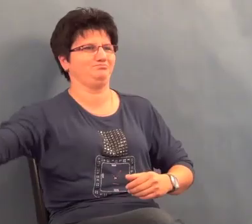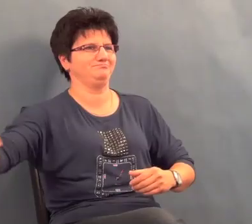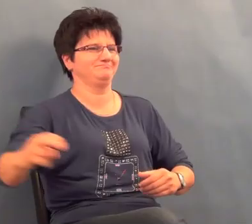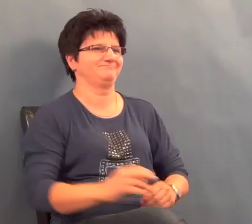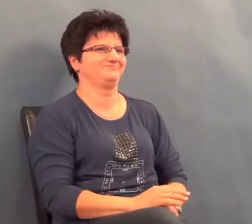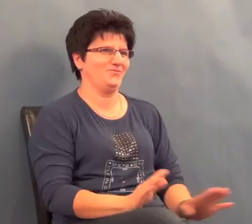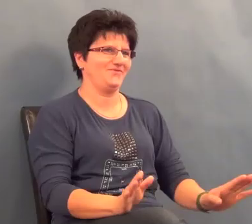Koniec.